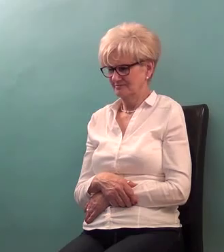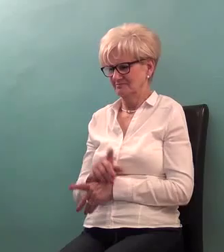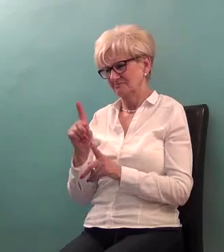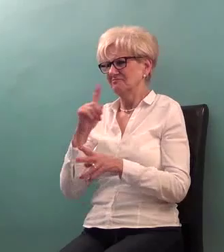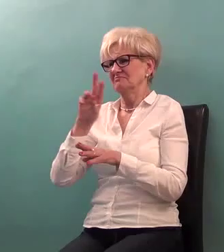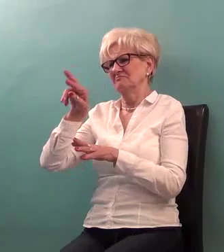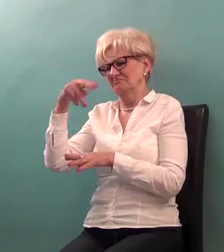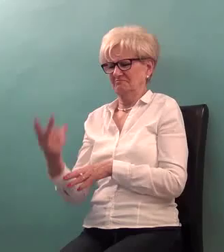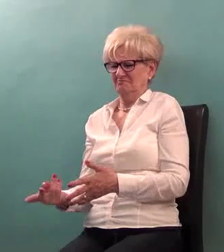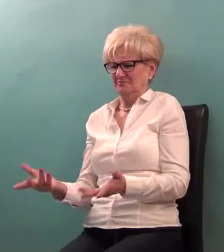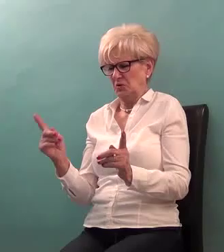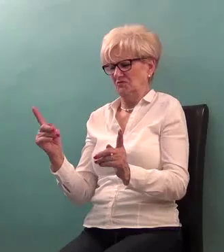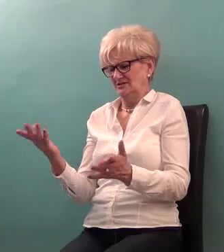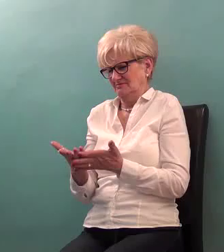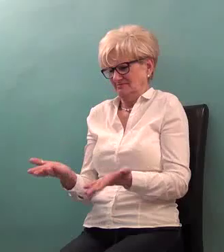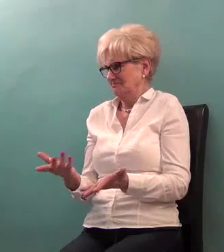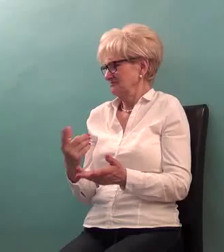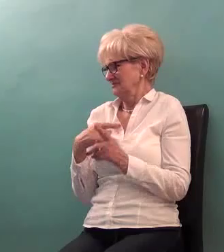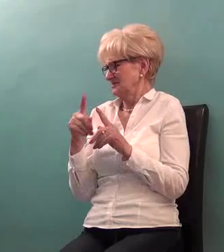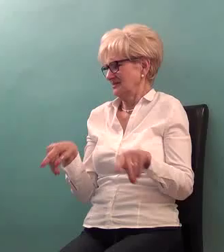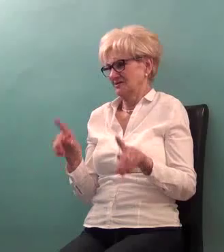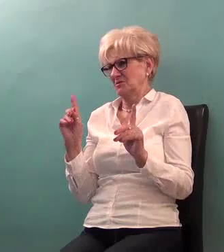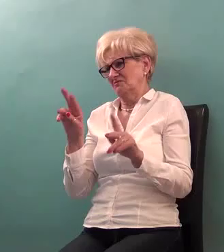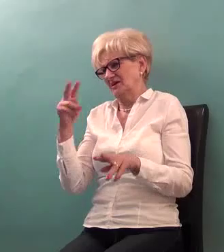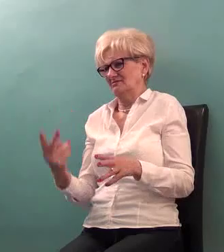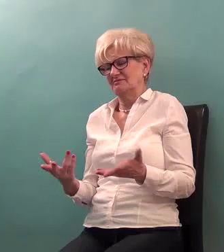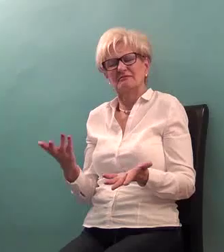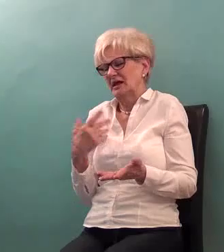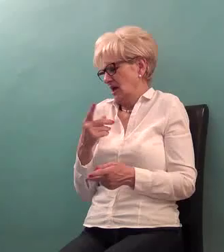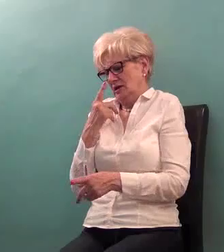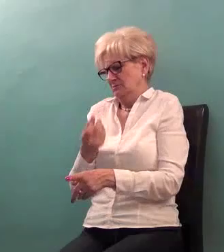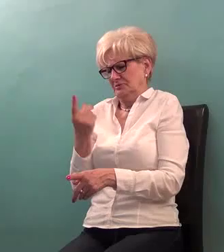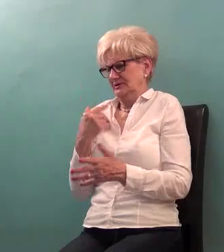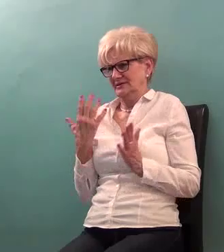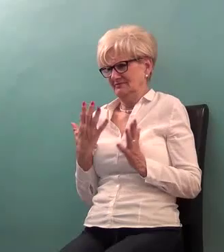Uważać na to, żeby nie spaść z wysokości. Nie wiem, bo ja nie widziałam takiego znaku.